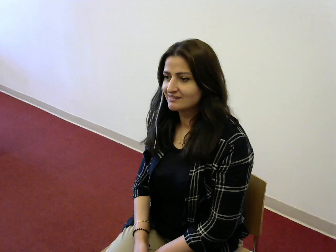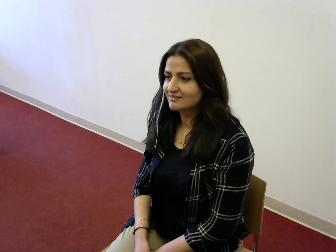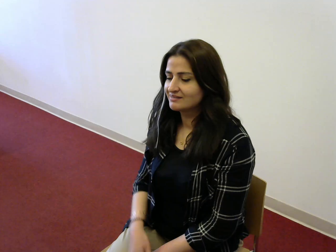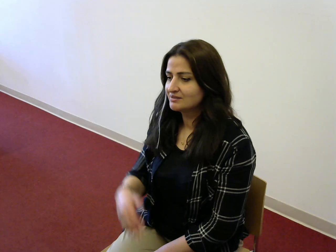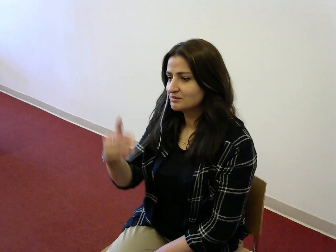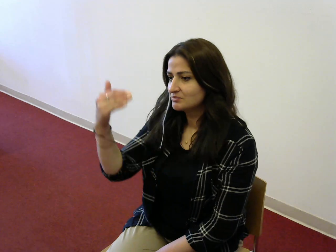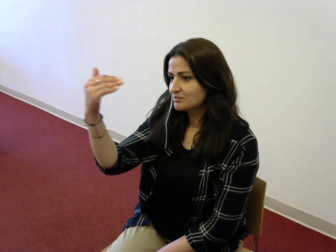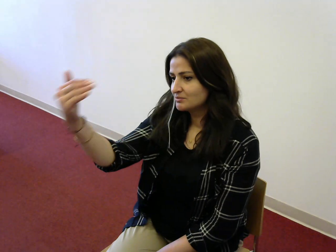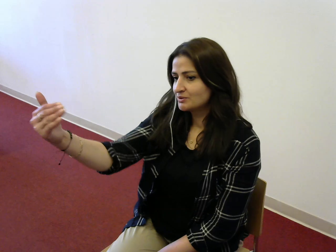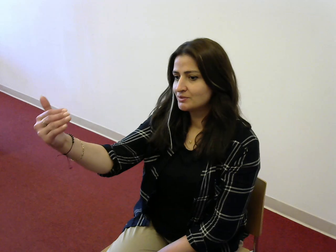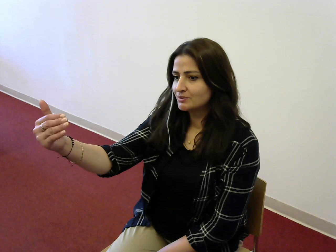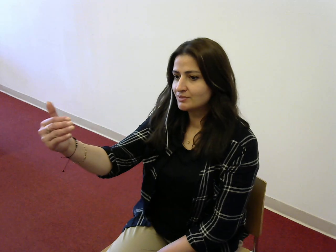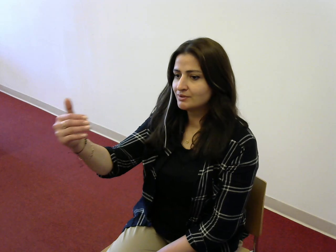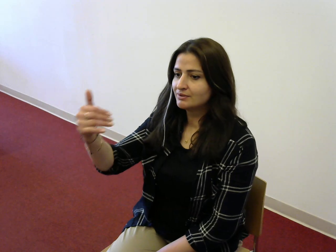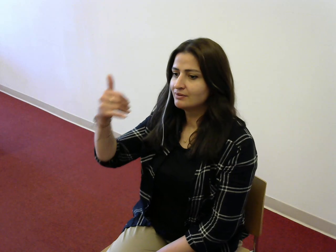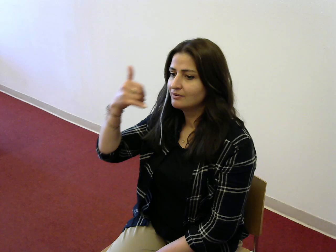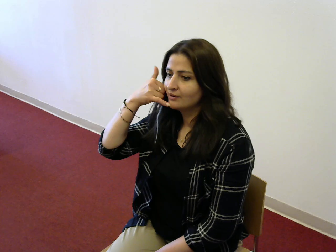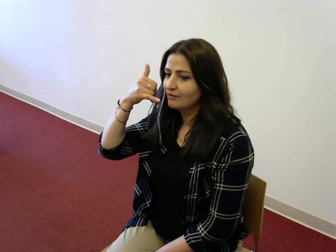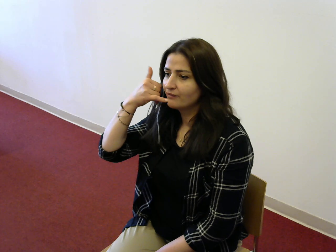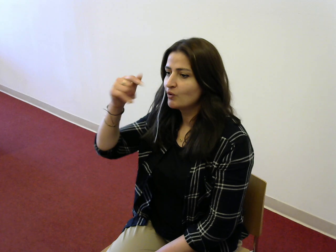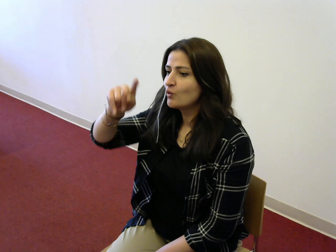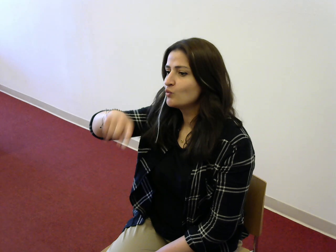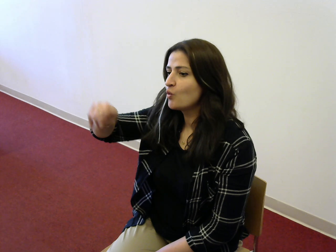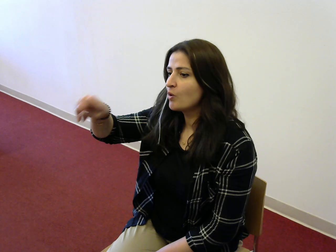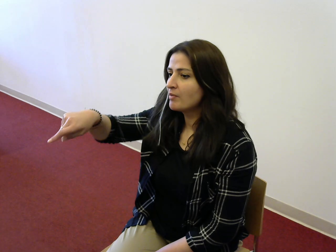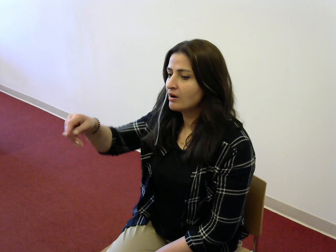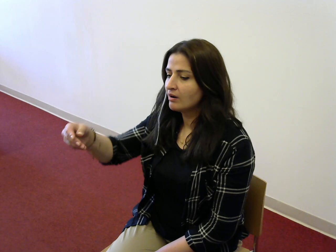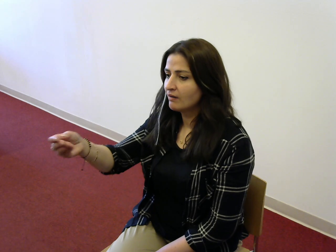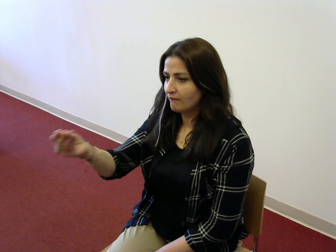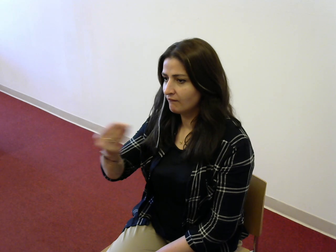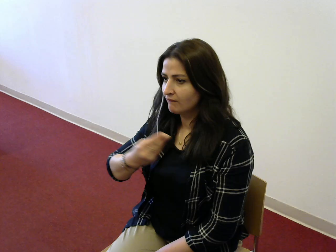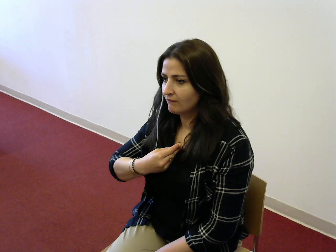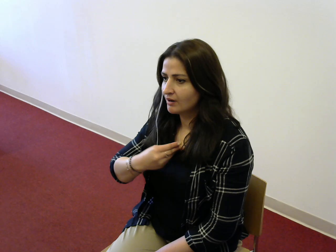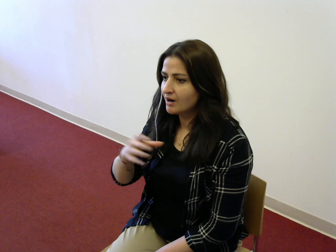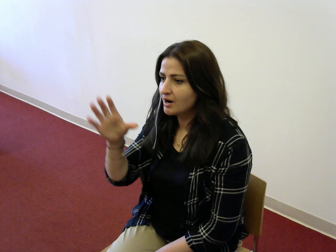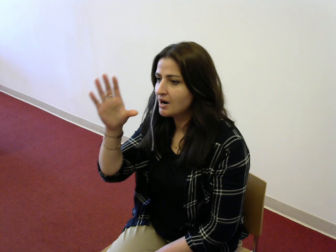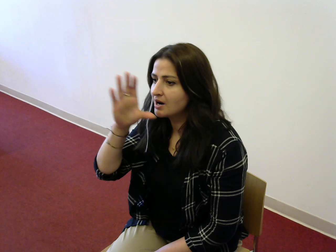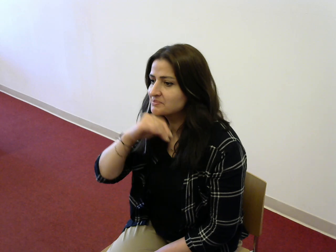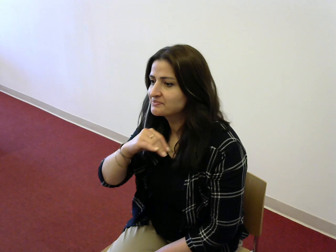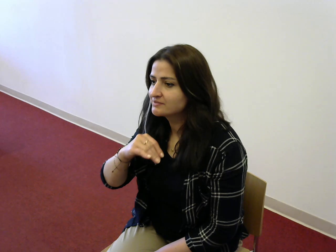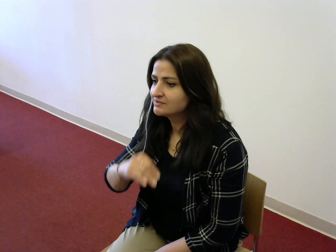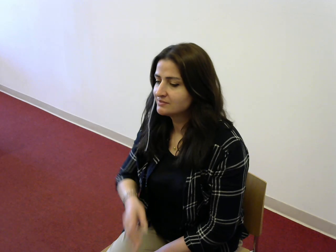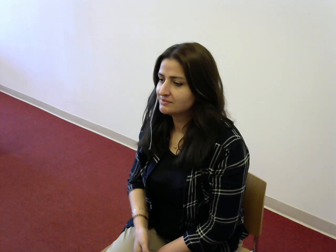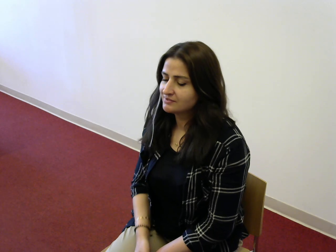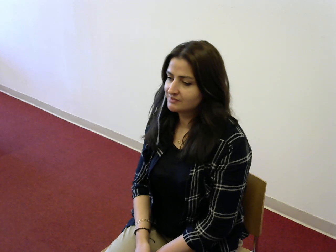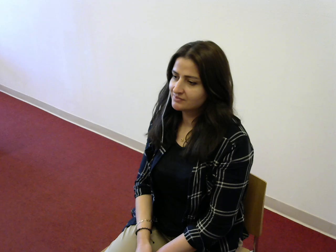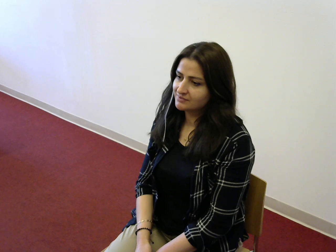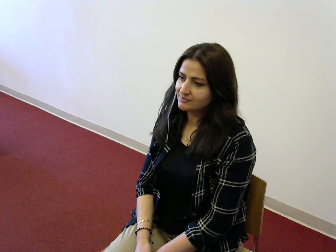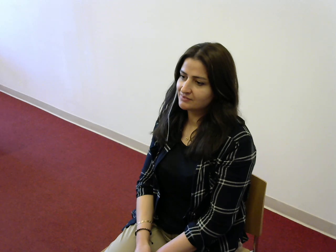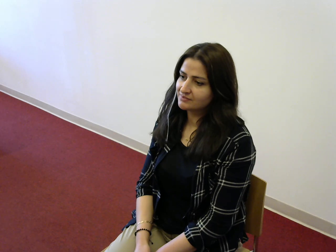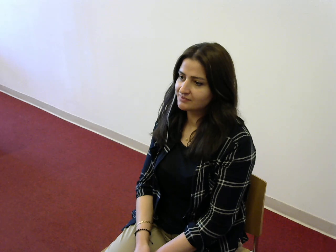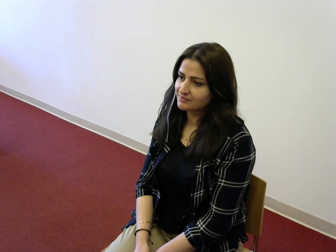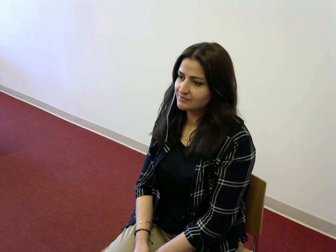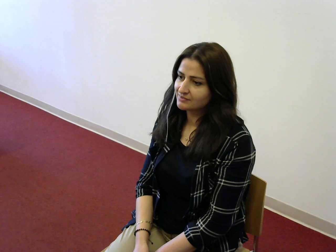Siz telefon nömrənizi verə bilərsinizmi?